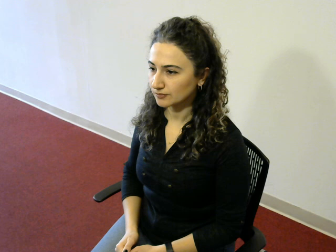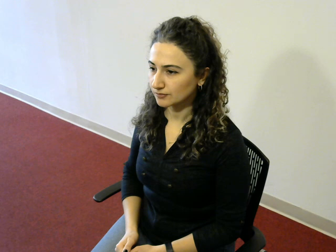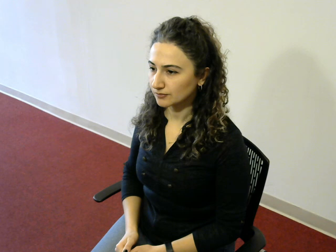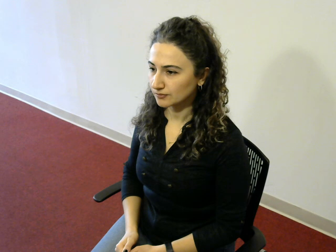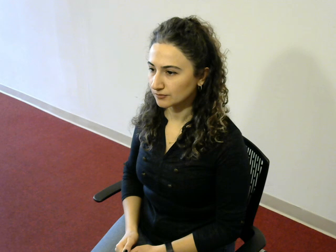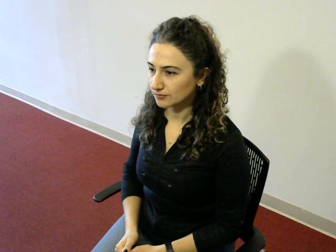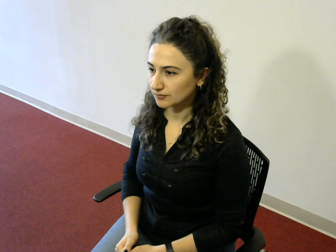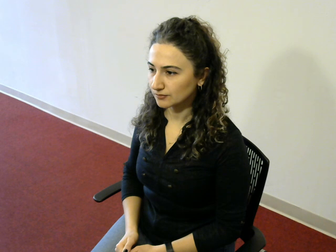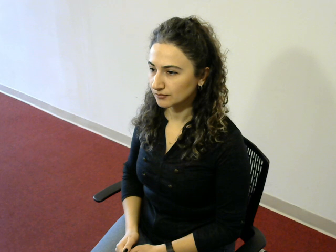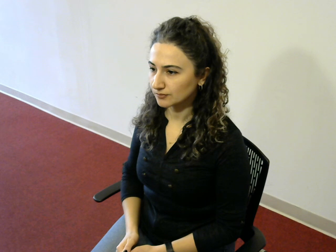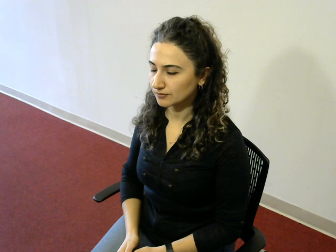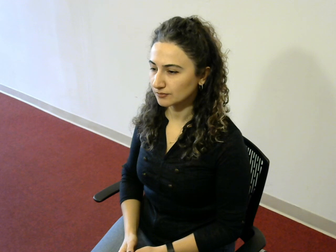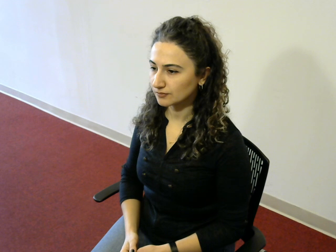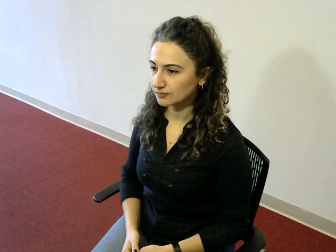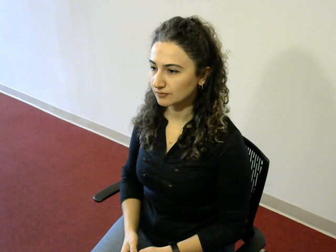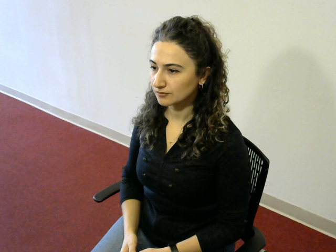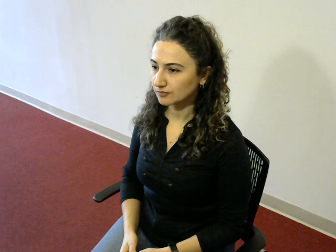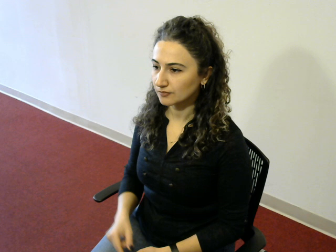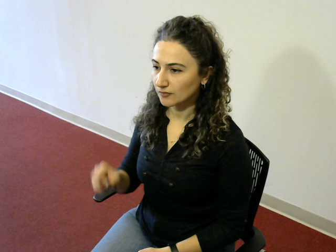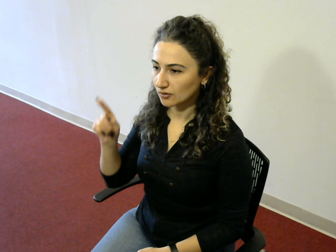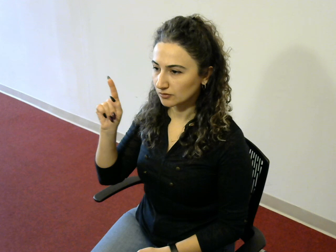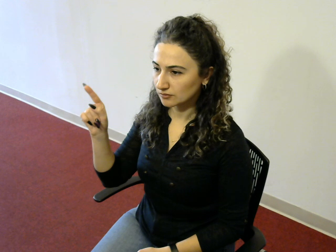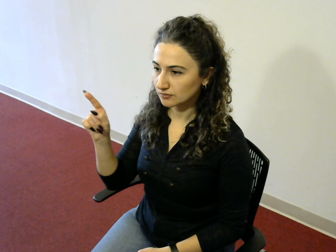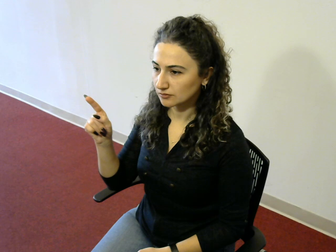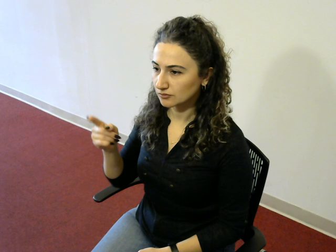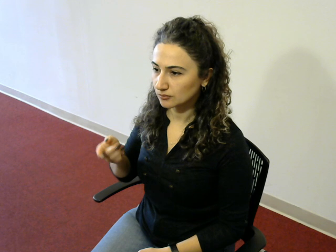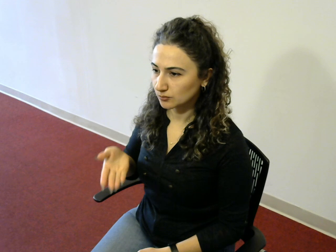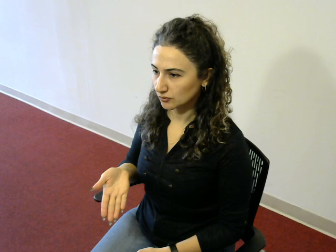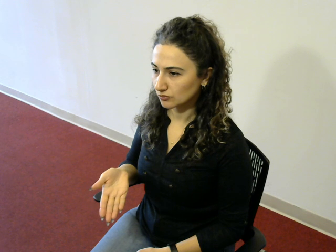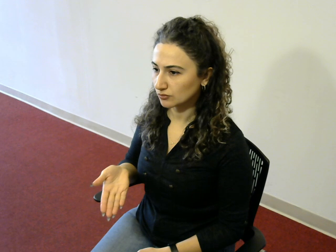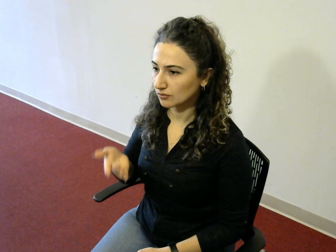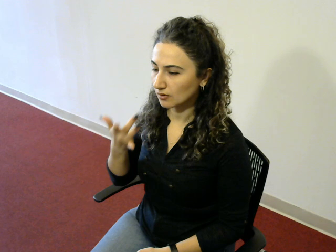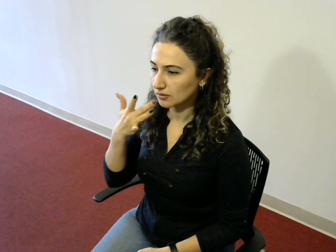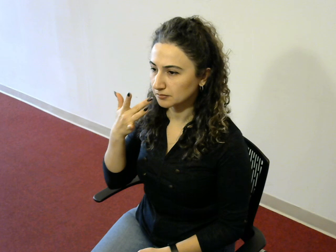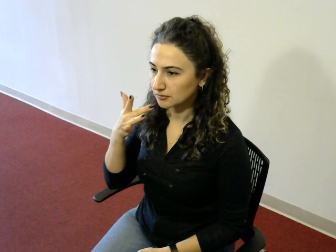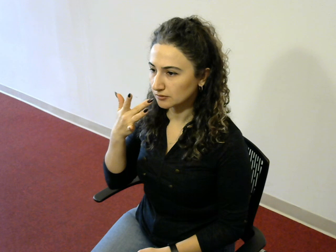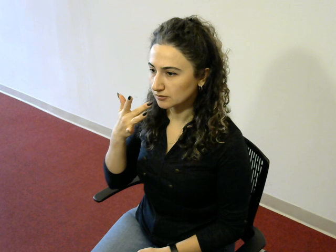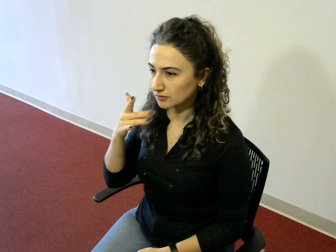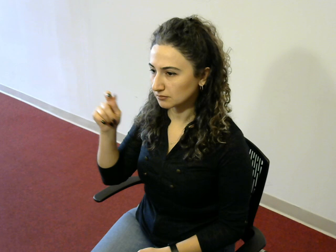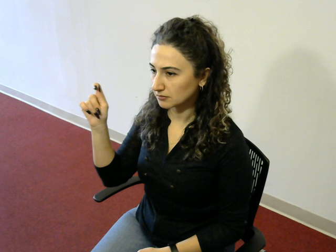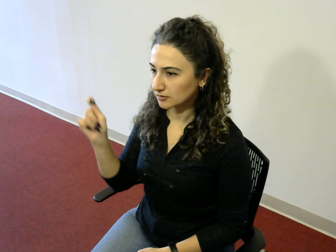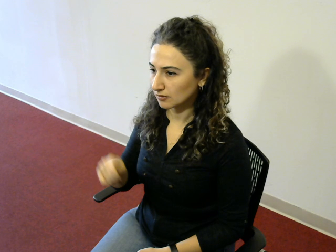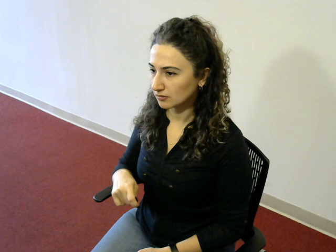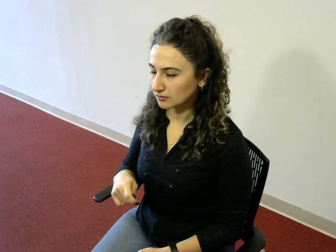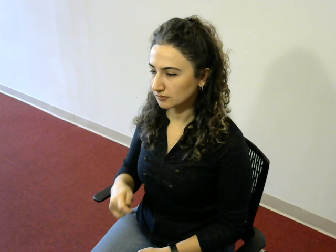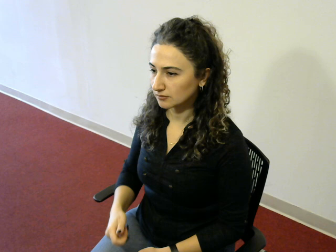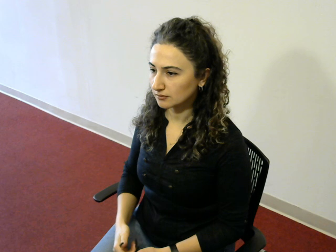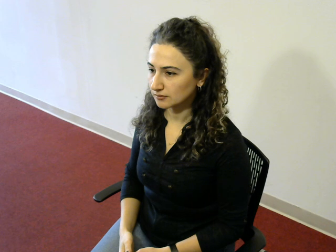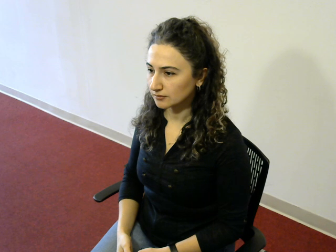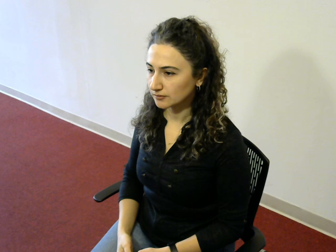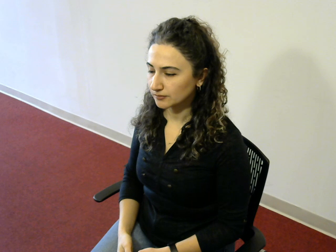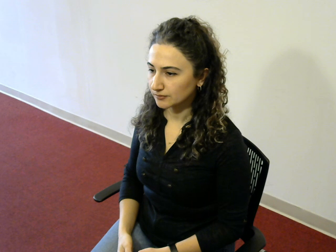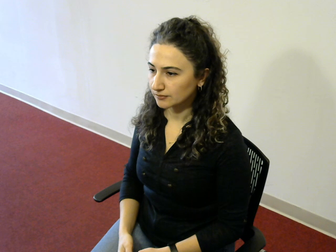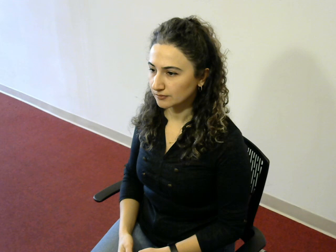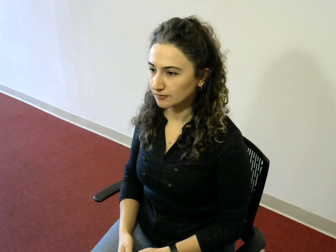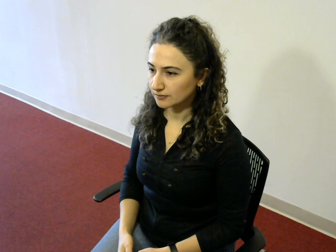O bura Amerikadan gəlib